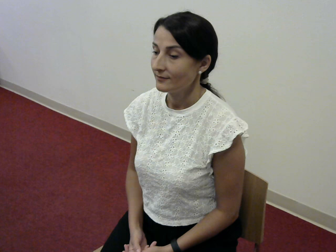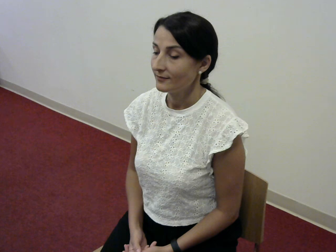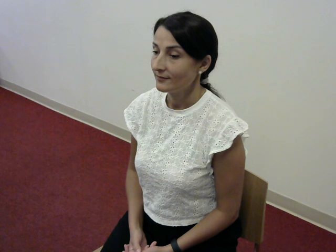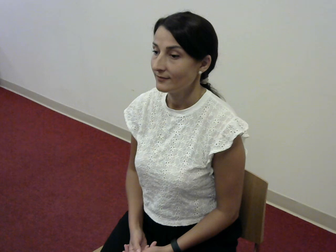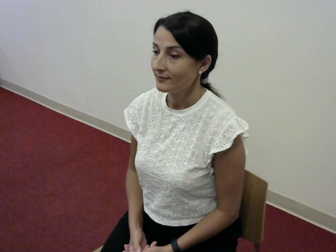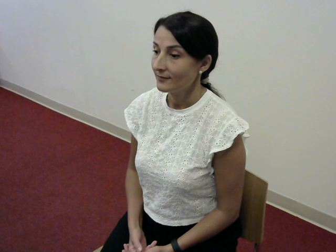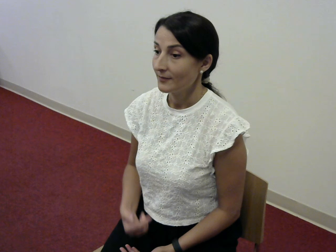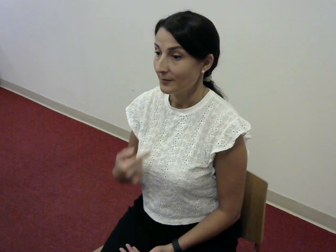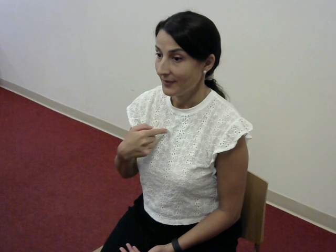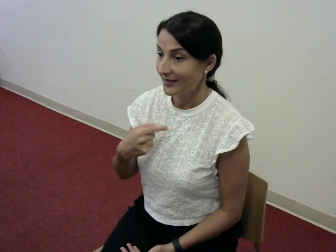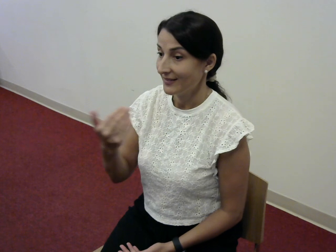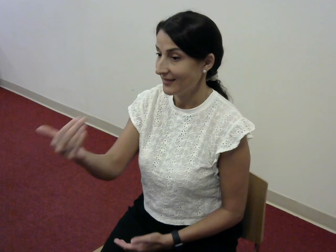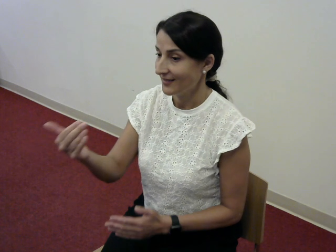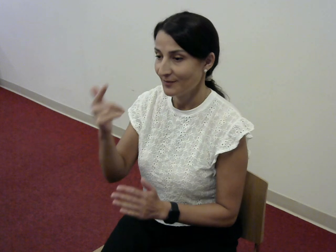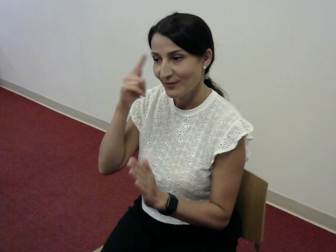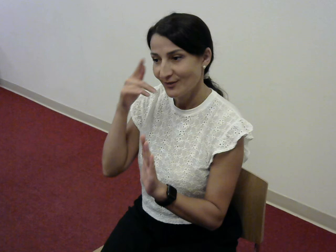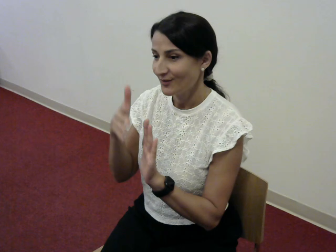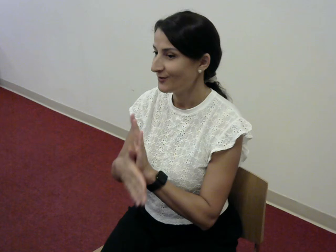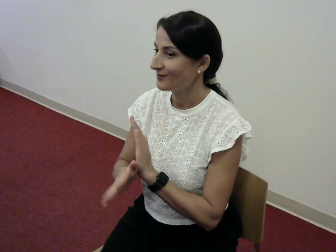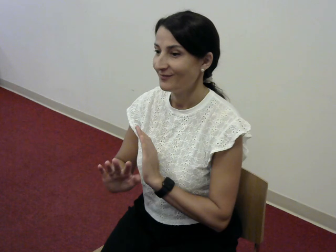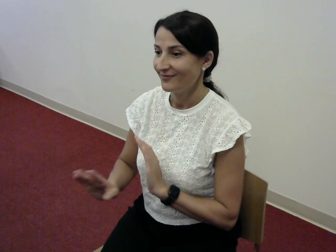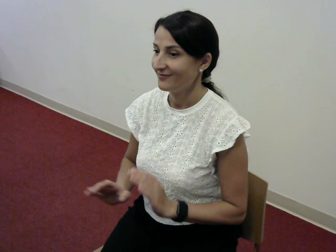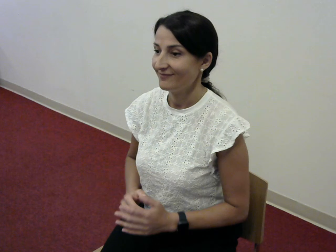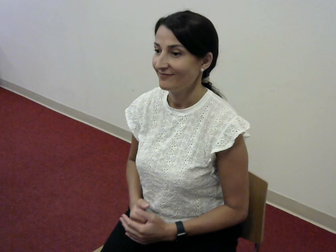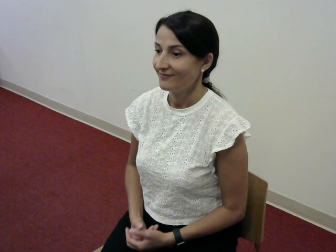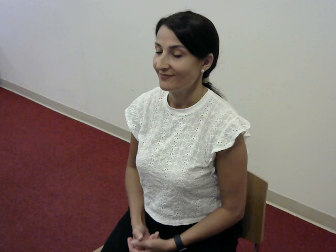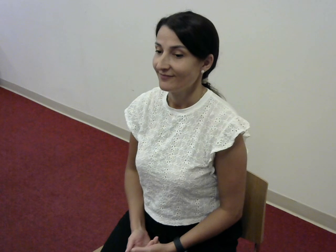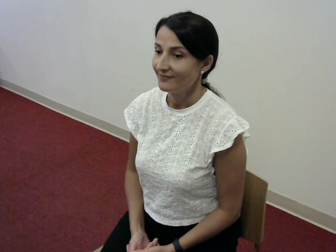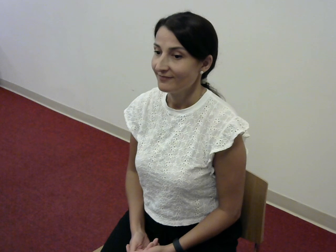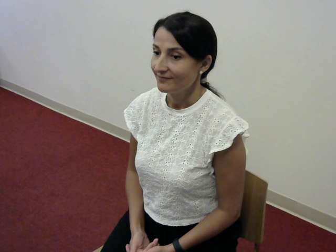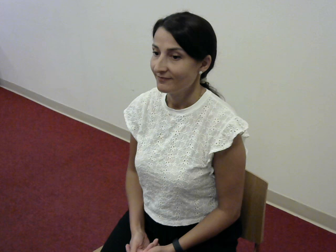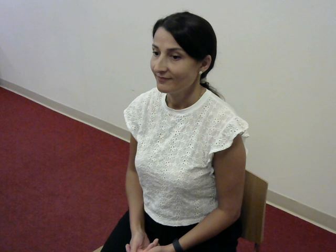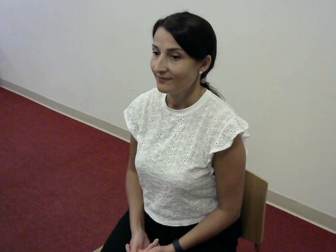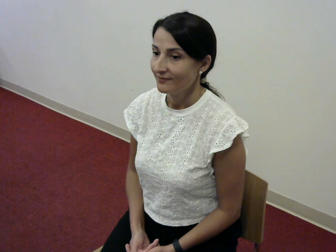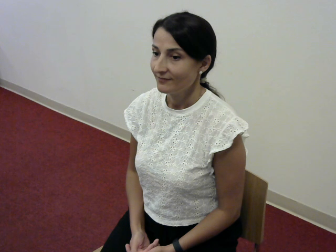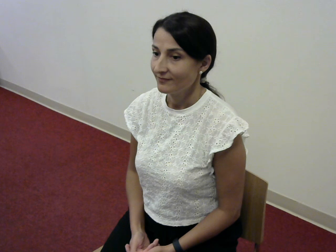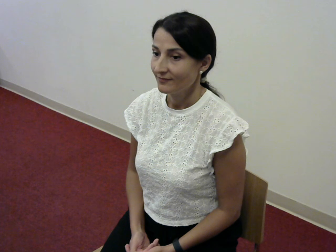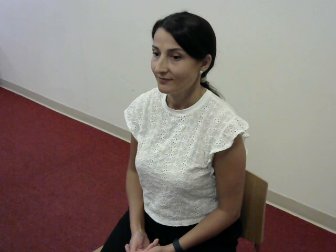Mən sizi başa düşmürəm